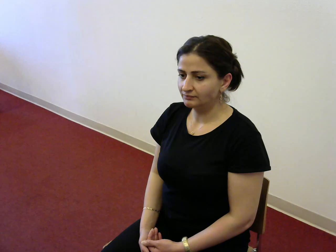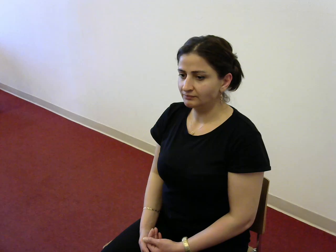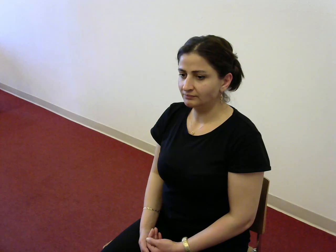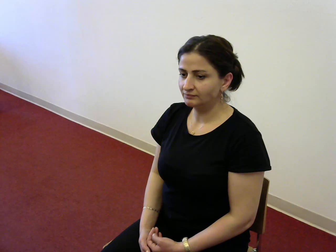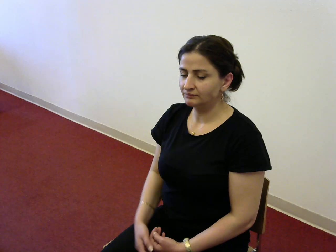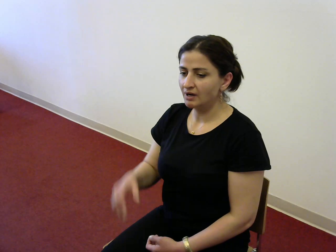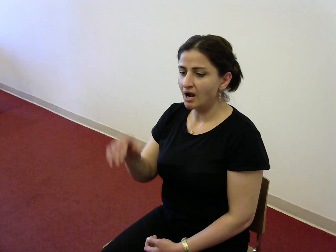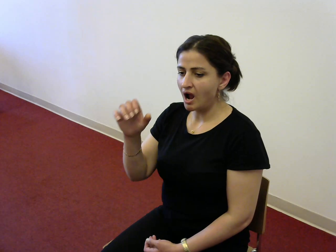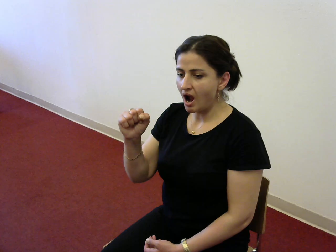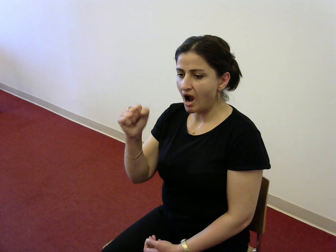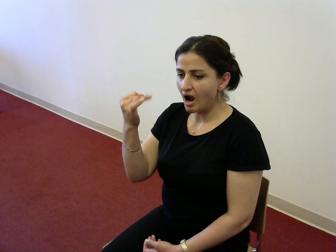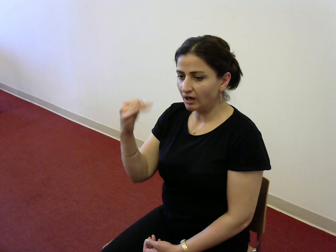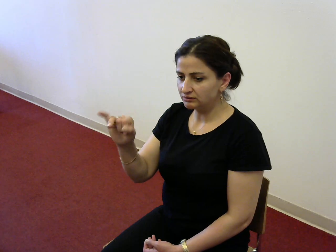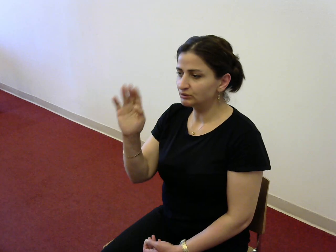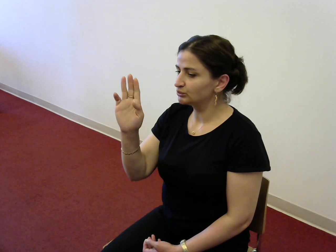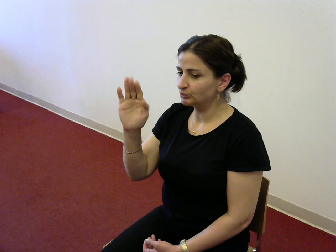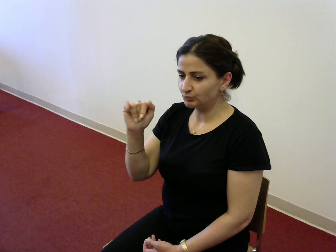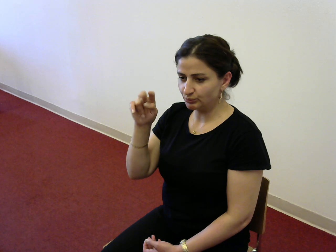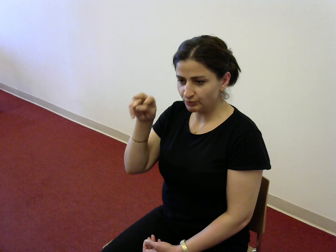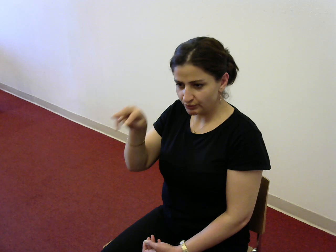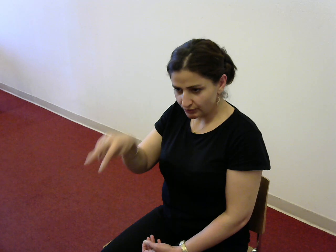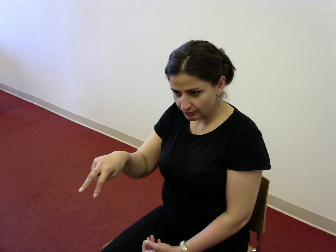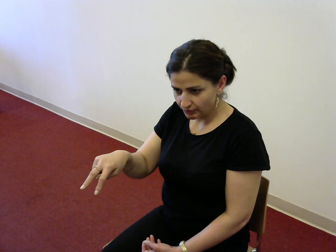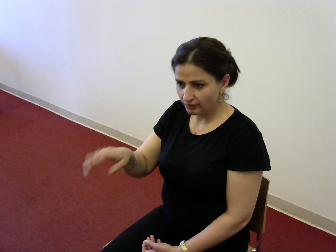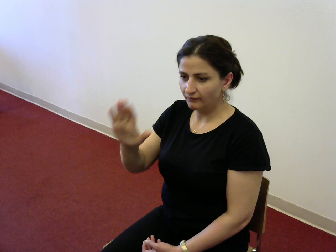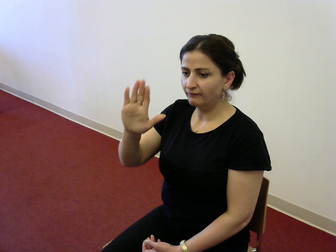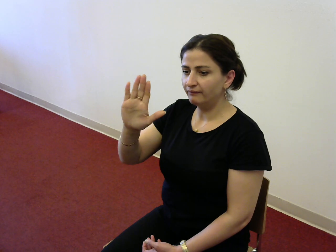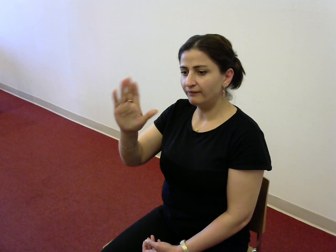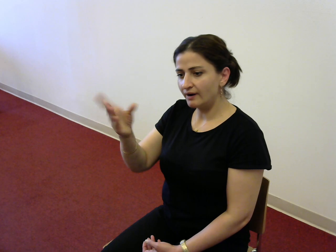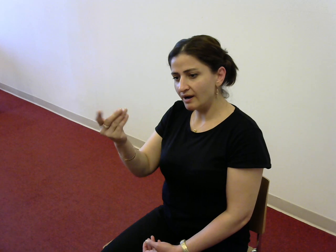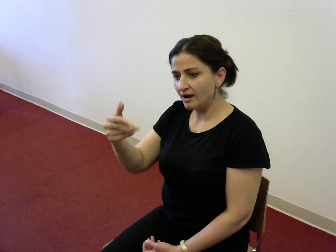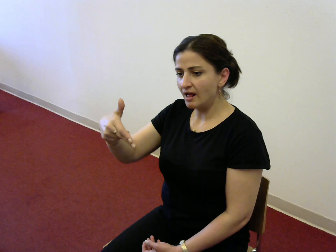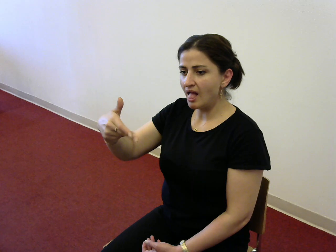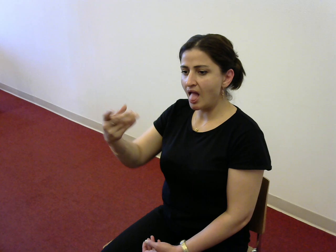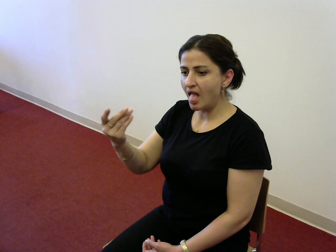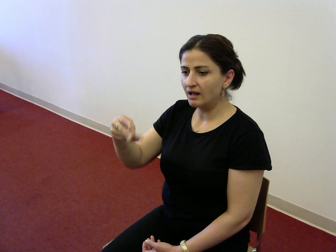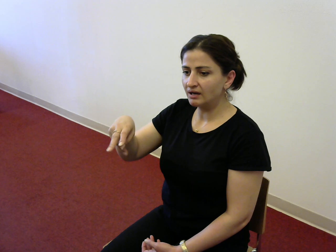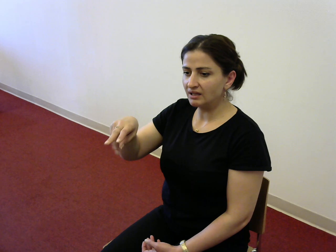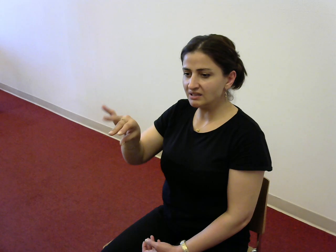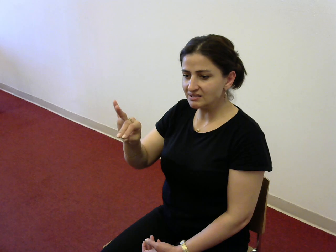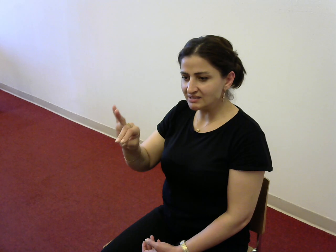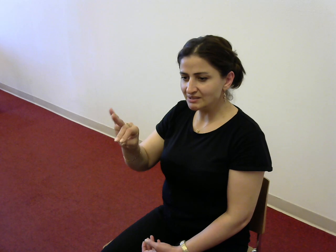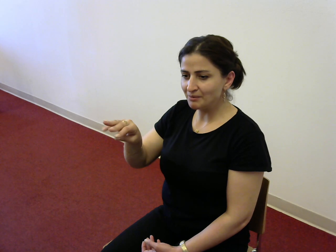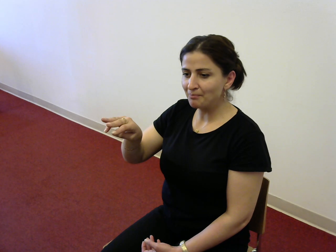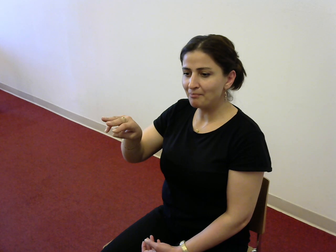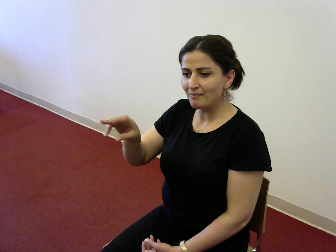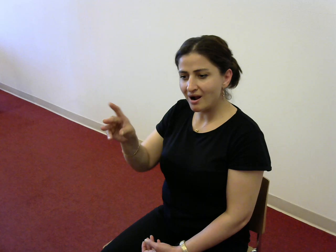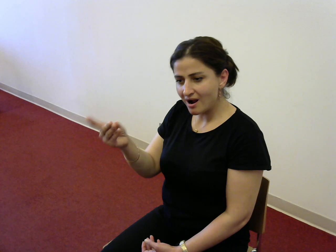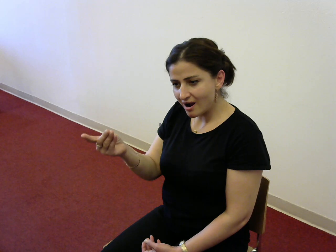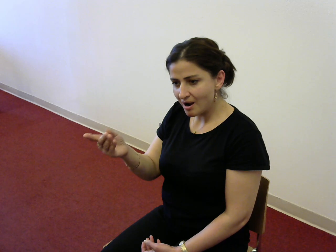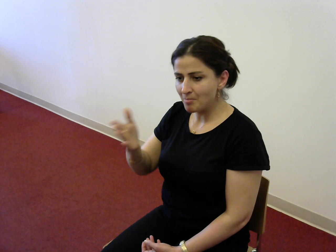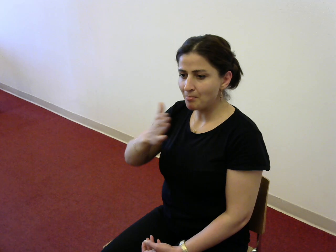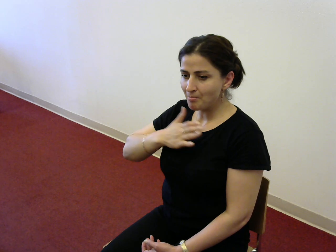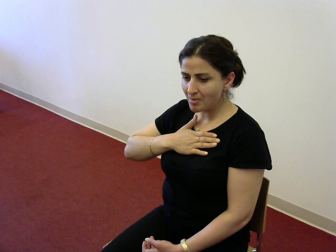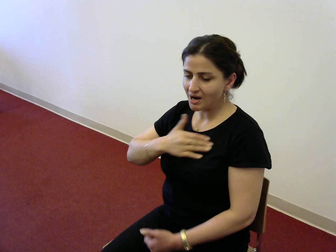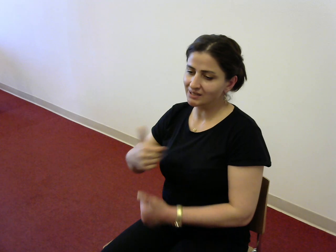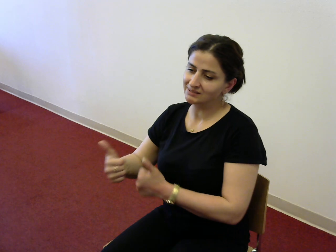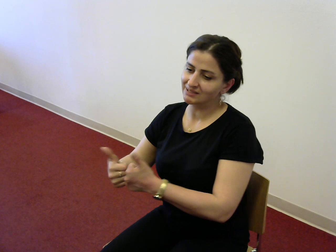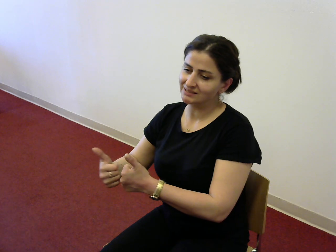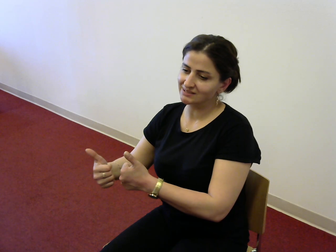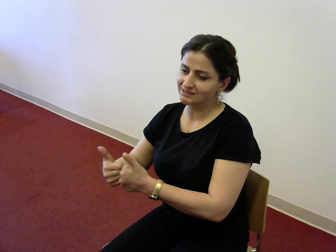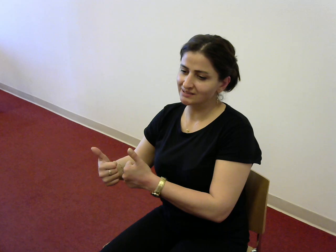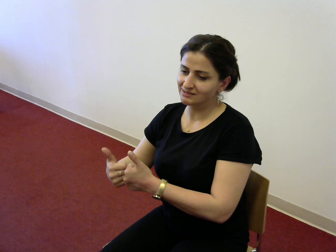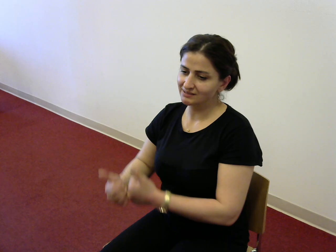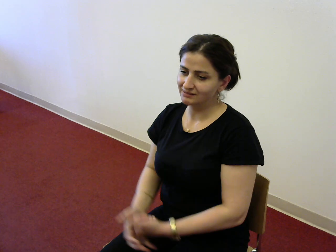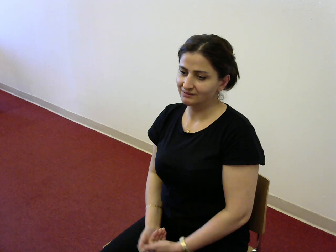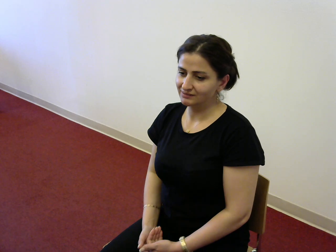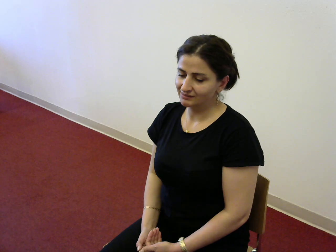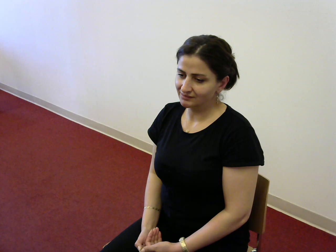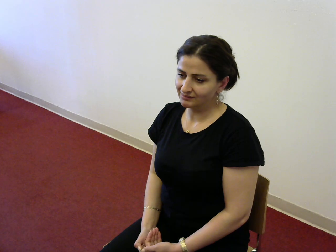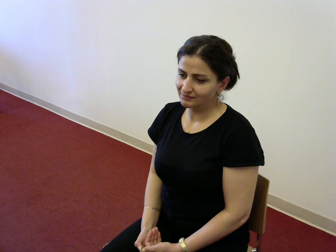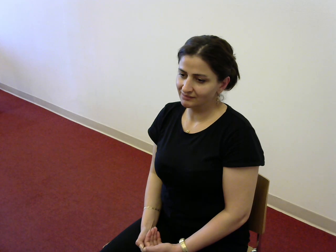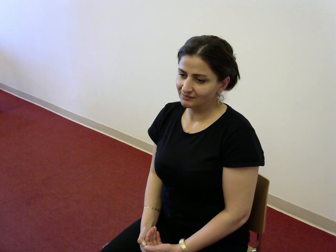Aygül və Həlimə mənim qonşularımdır